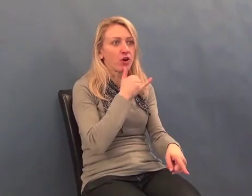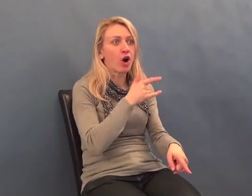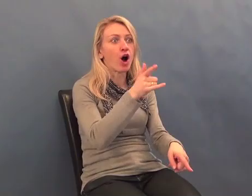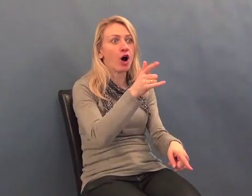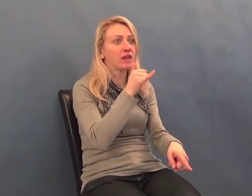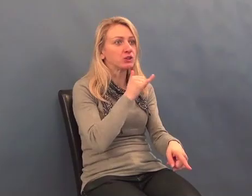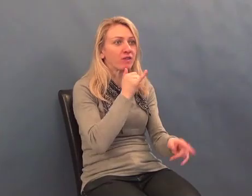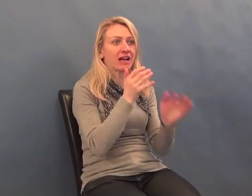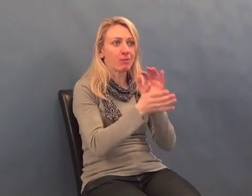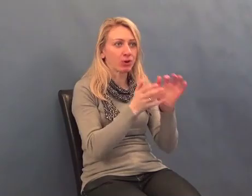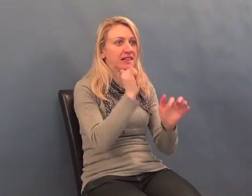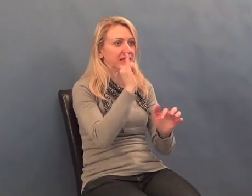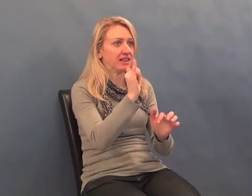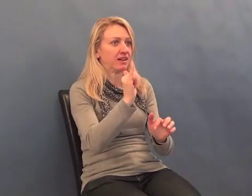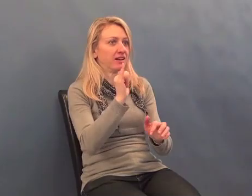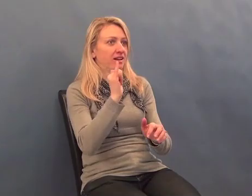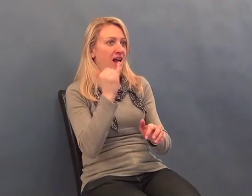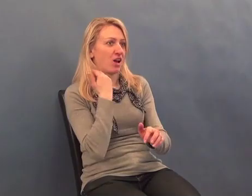Hamburgery i alkohol są niezdrowe.